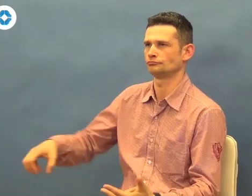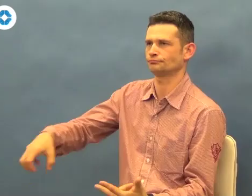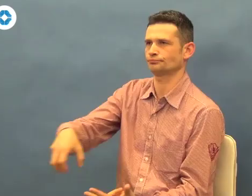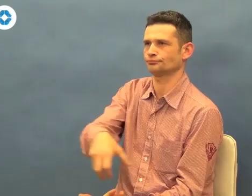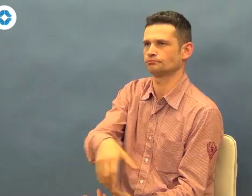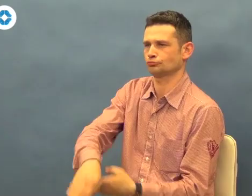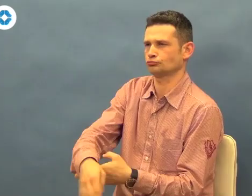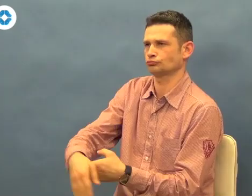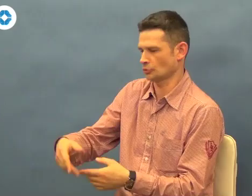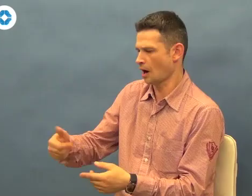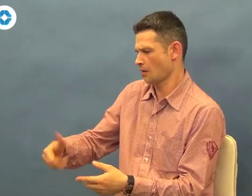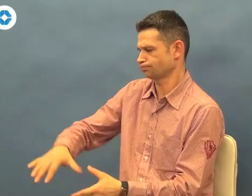Dwa były puste, a jeden pełny.